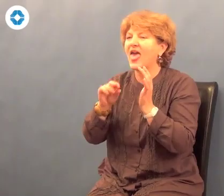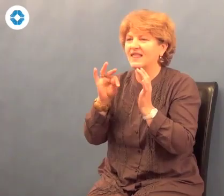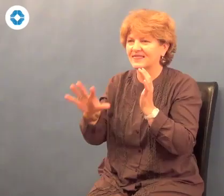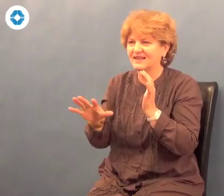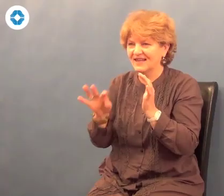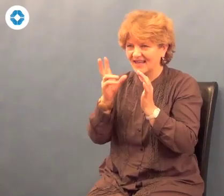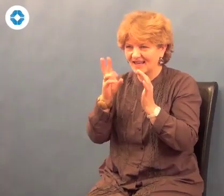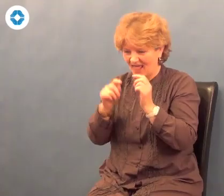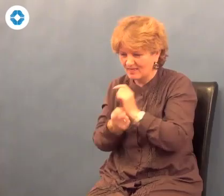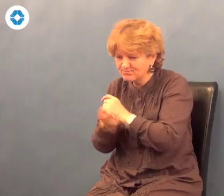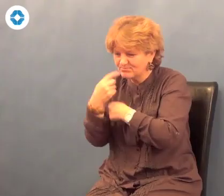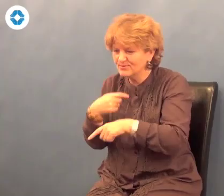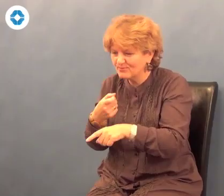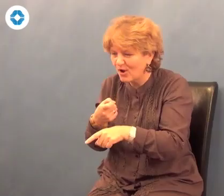Kret wyskoczył z dziury w ziemi i chłopak myślał, że to żaba, ale to nie była żaba.